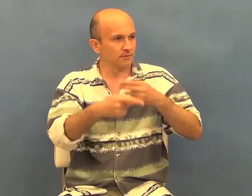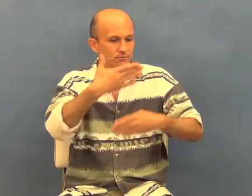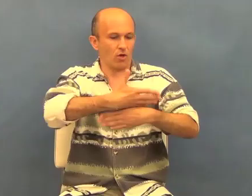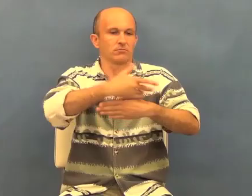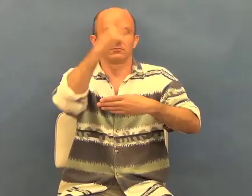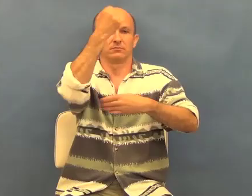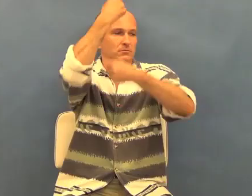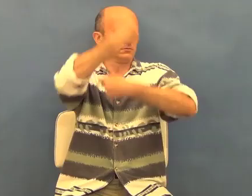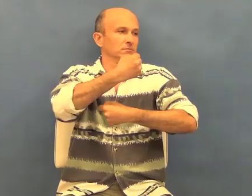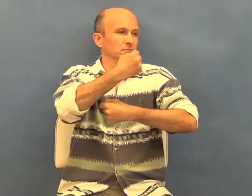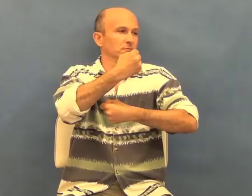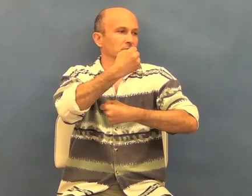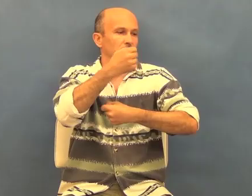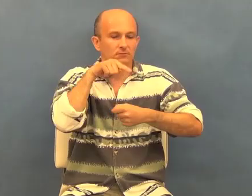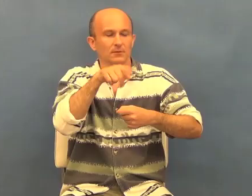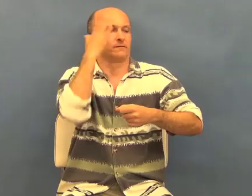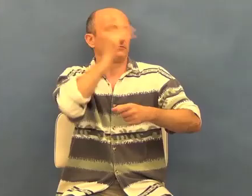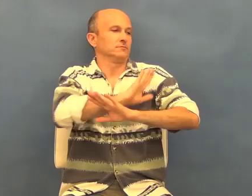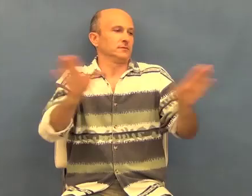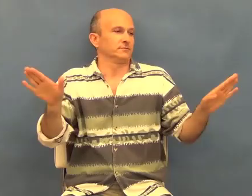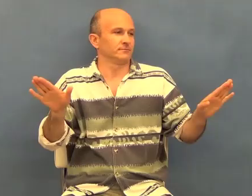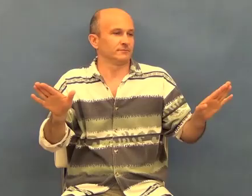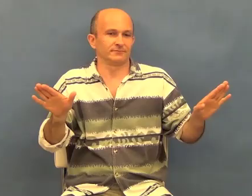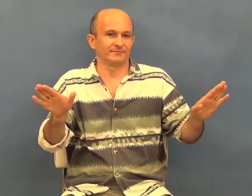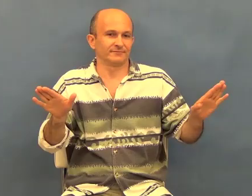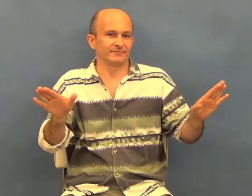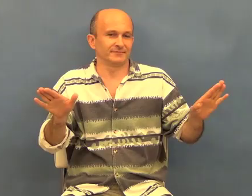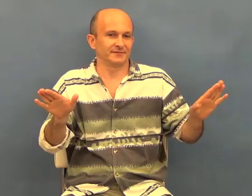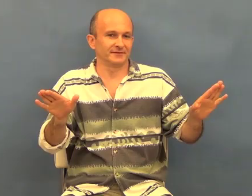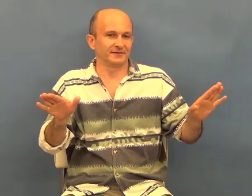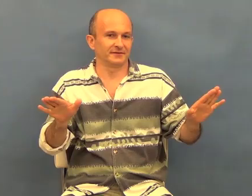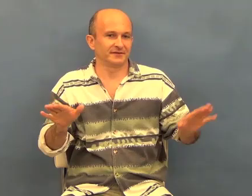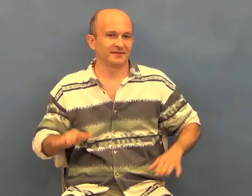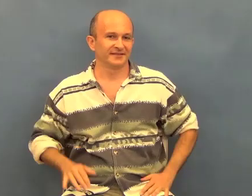Jeśli coś jest zamknięte i przy tym stoi znak stop, to znaczy, że nie wolno.